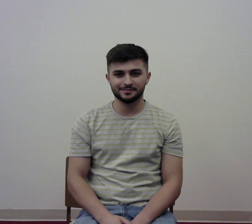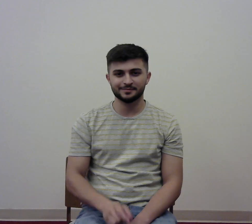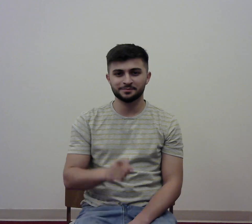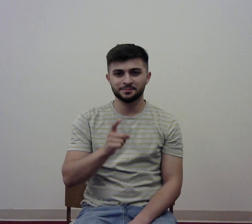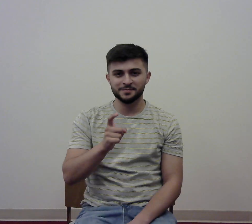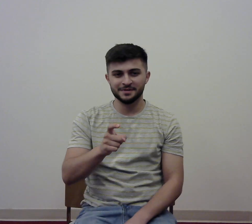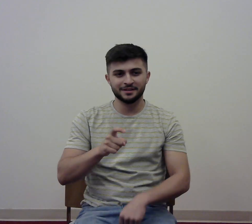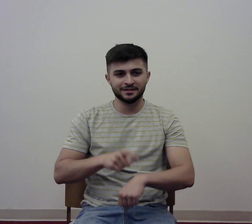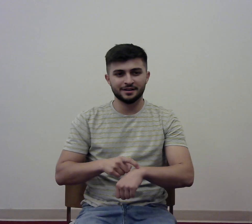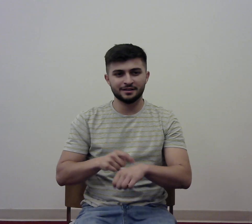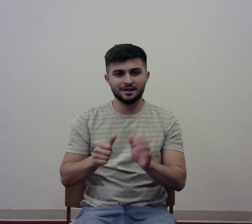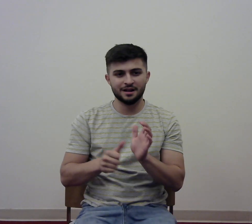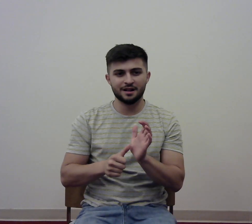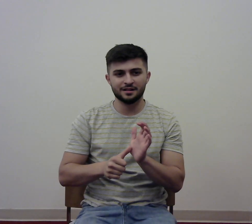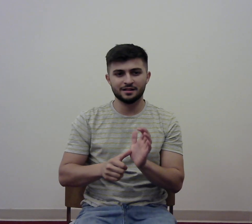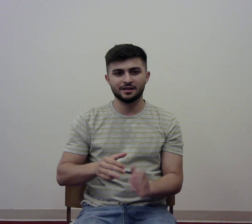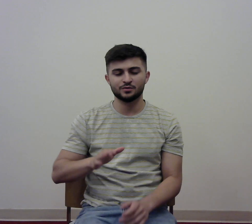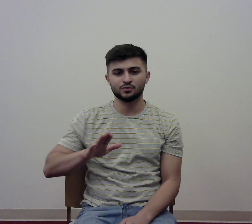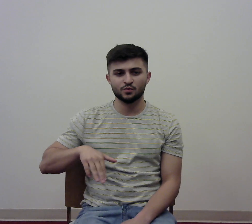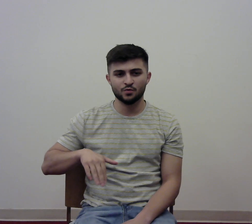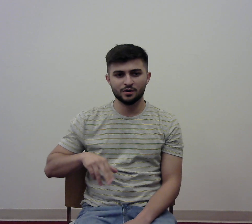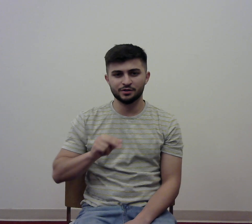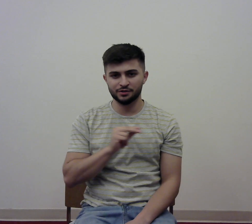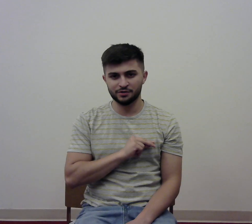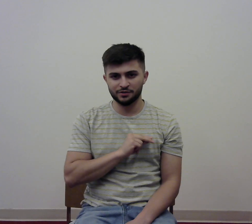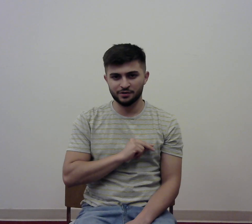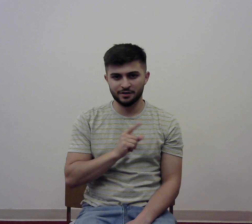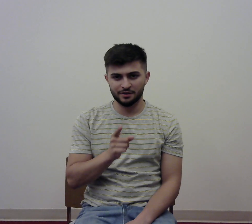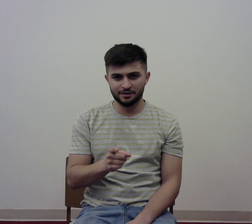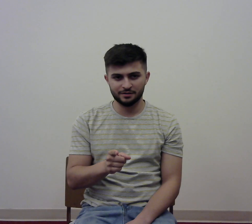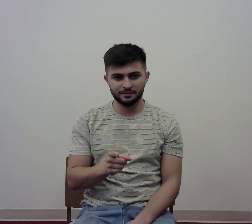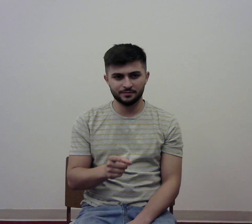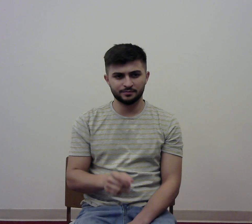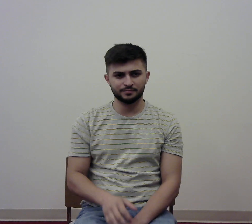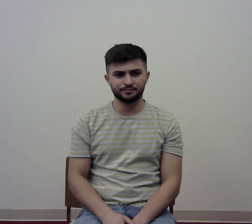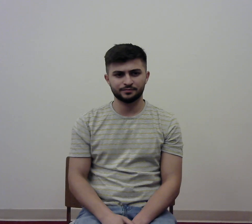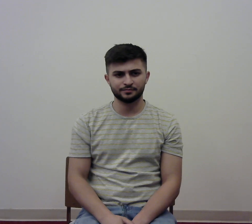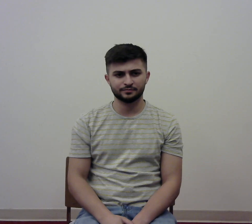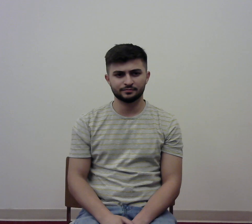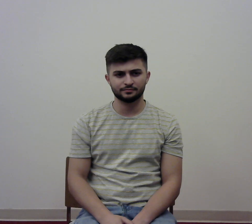Siz saat 6-dan sonra işləyirsiz?